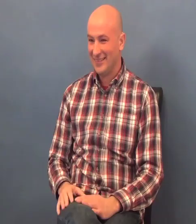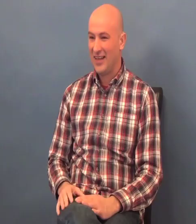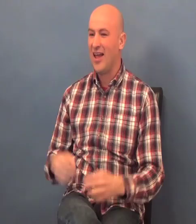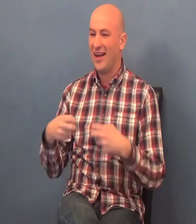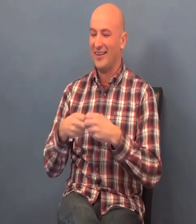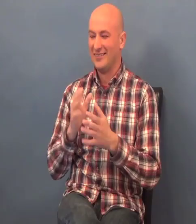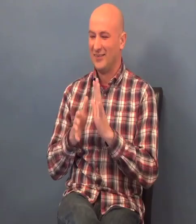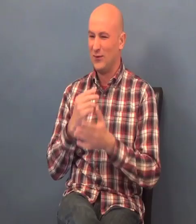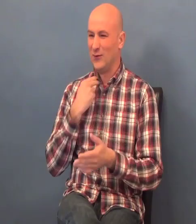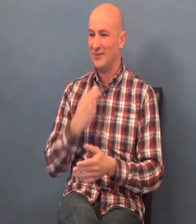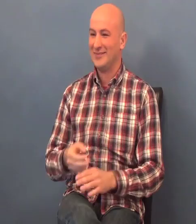Rozmowa przez internet jest nudna,